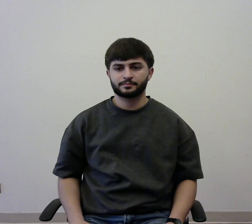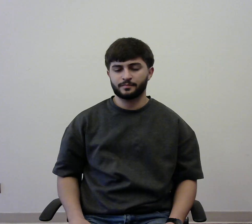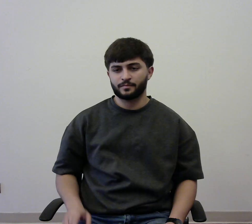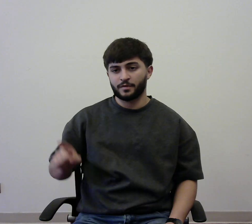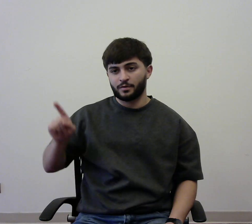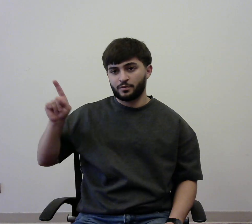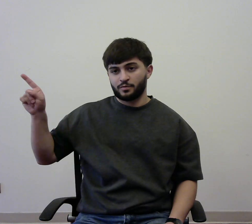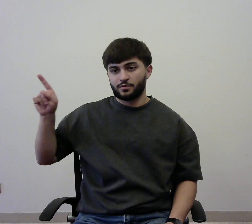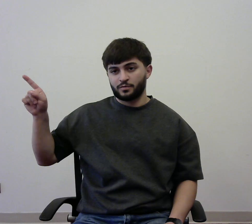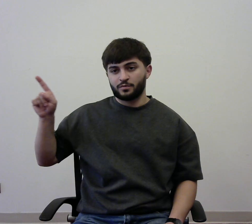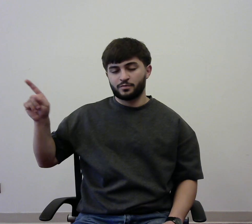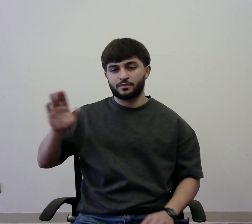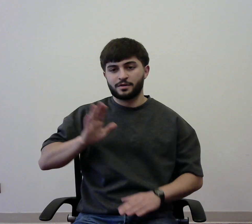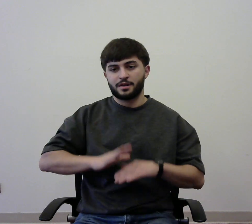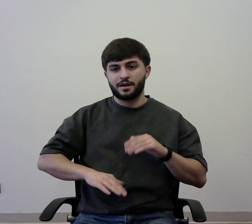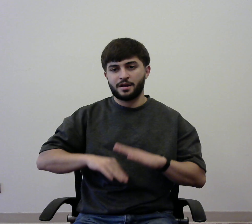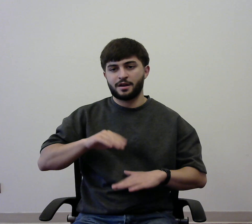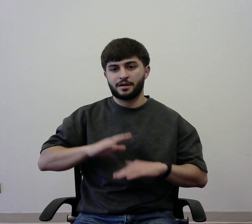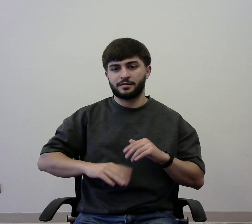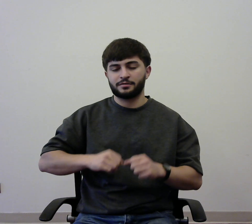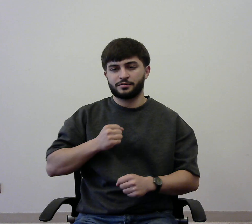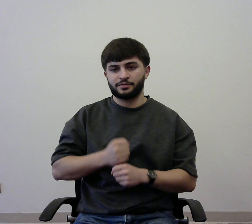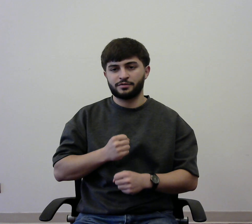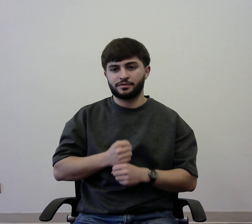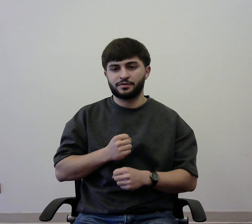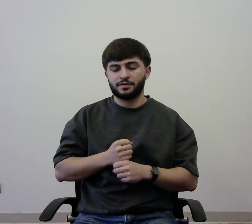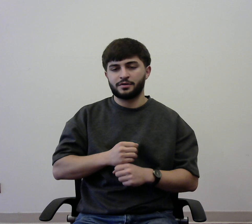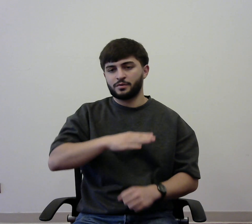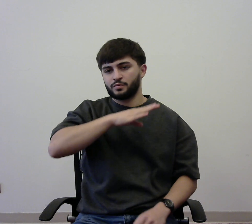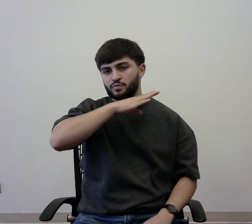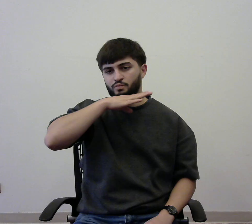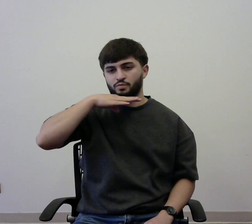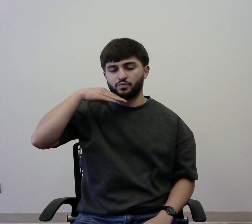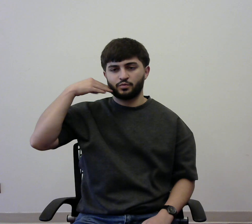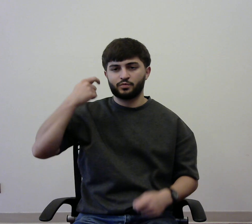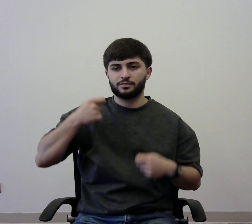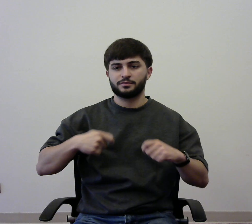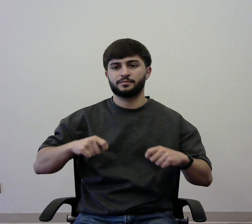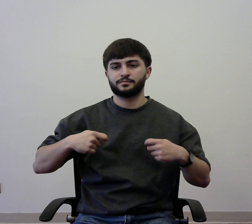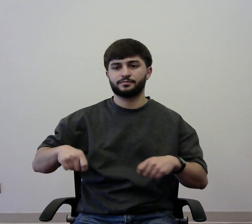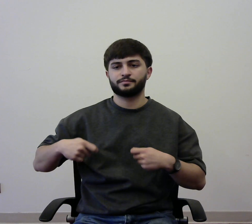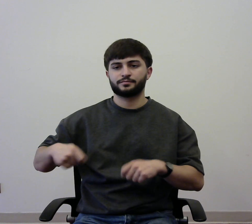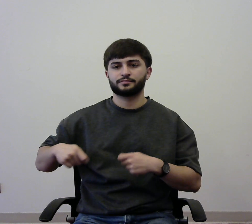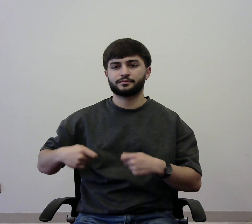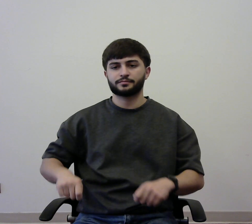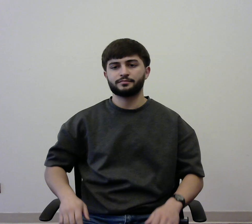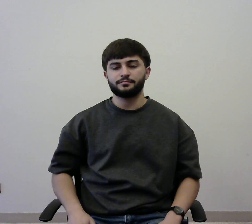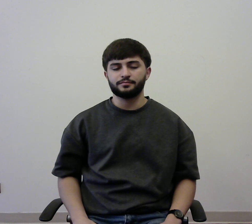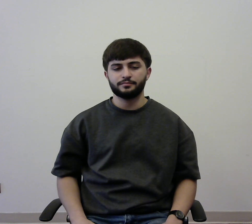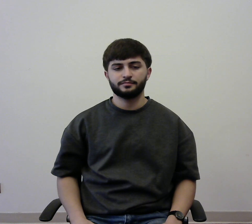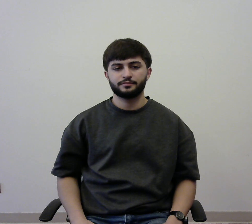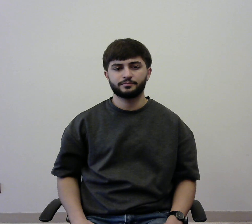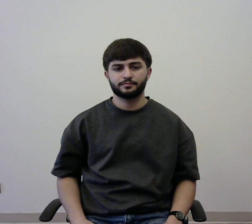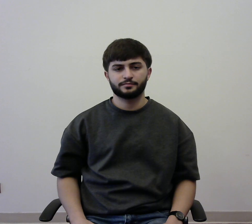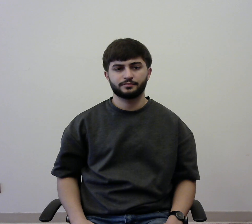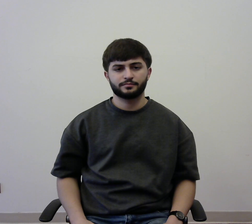Onun əl işləri çox satılır